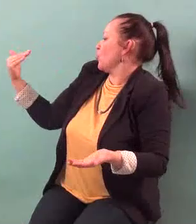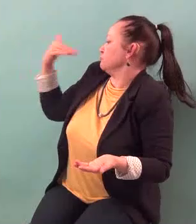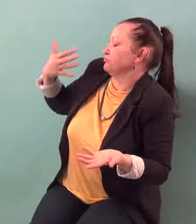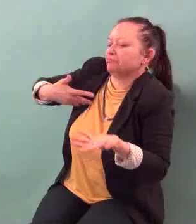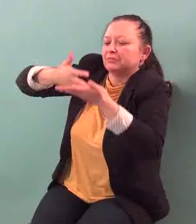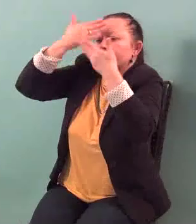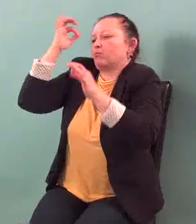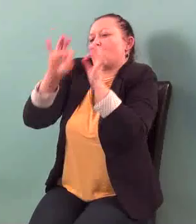Nie wiem dokładnie.